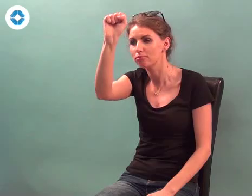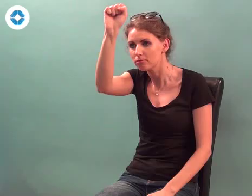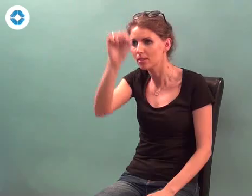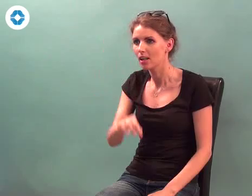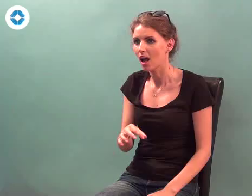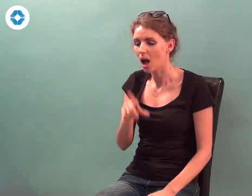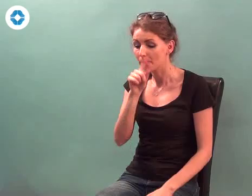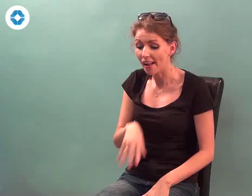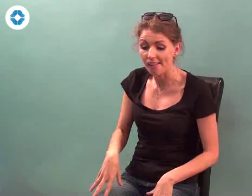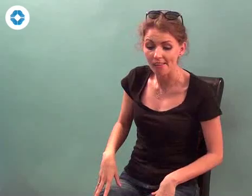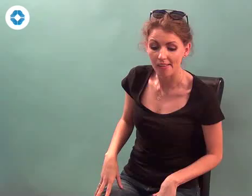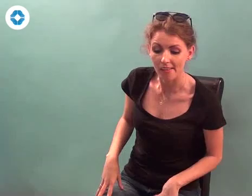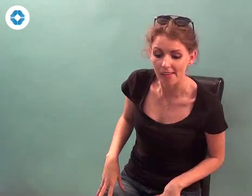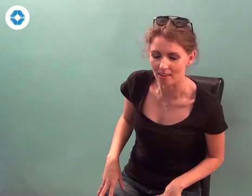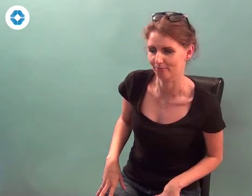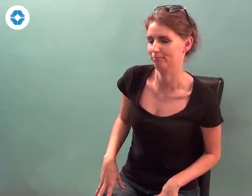Ptaszek to zauważa.